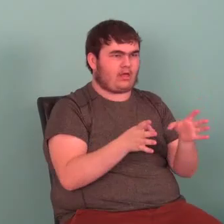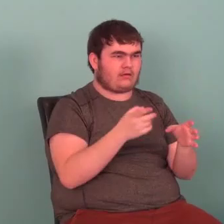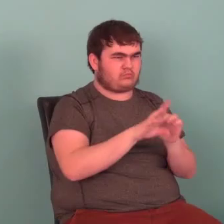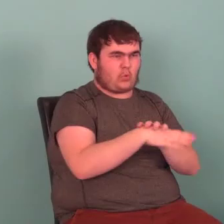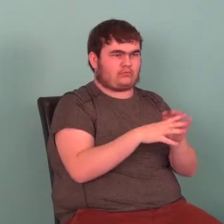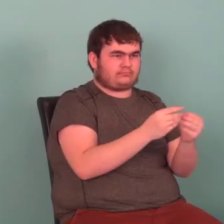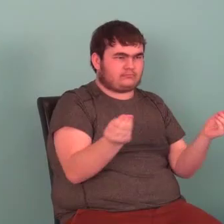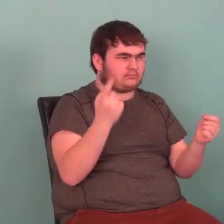Płot jest popsuty, nie ma kawałka.